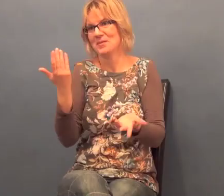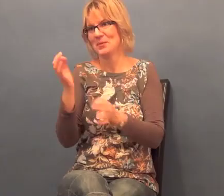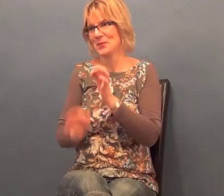Może.